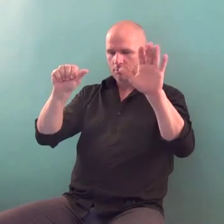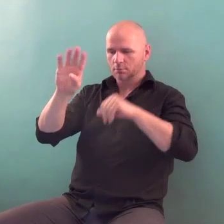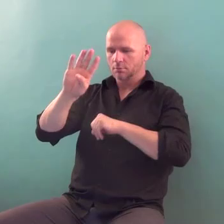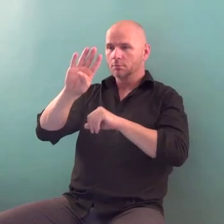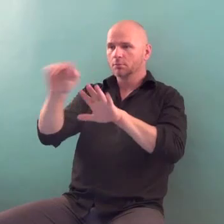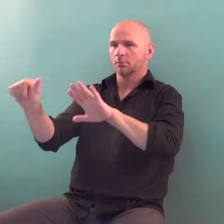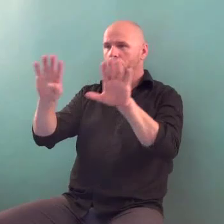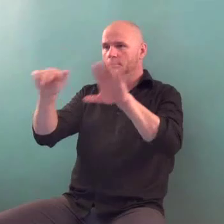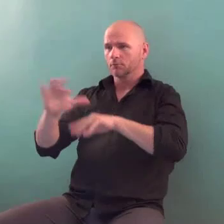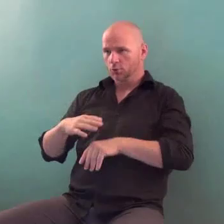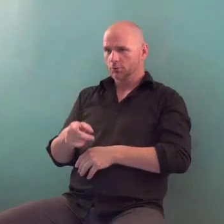Masz wolne od czwartej do szóstej?